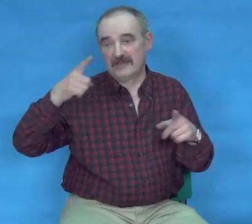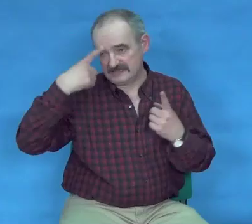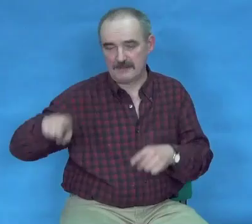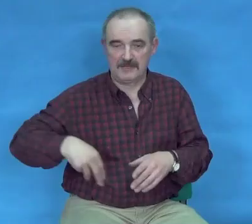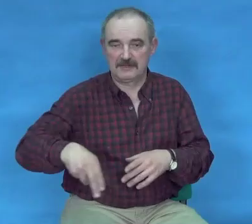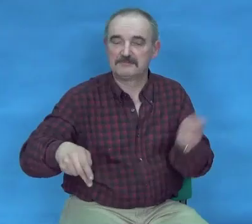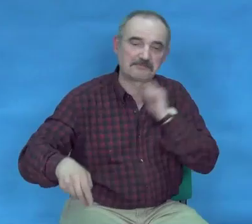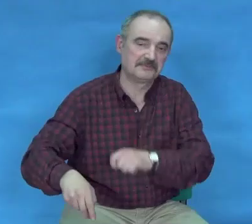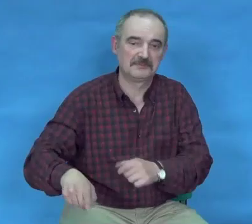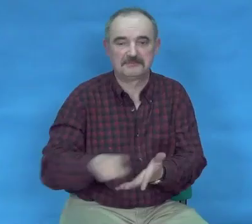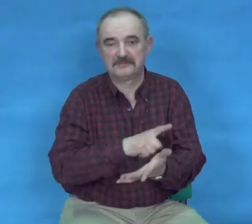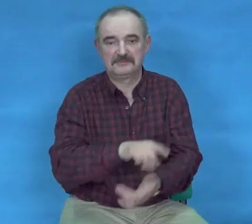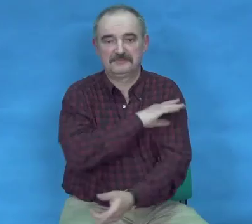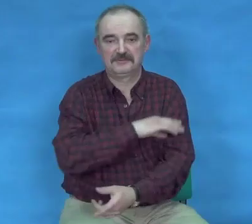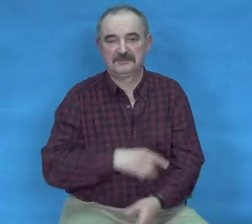Człowiek idzie na własne ryzyko. Może ponieść śmierć.